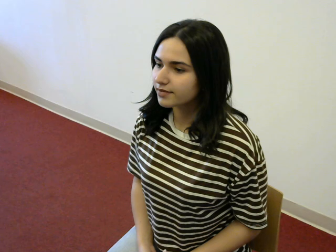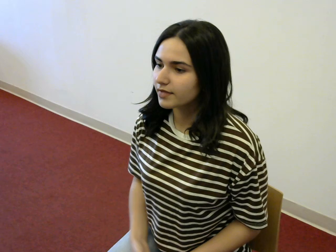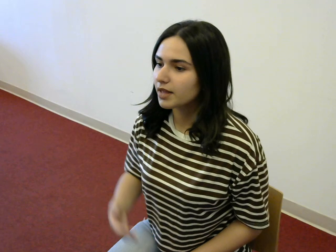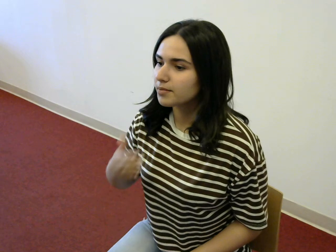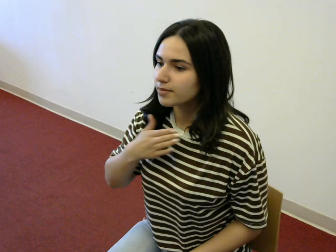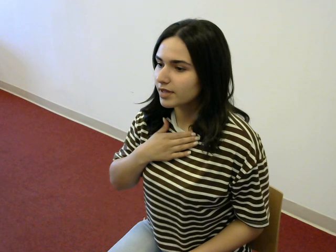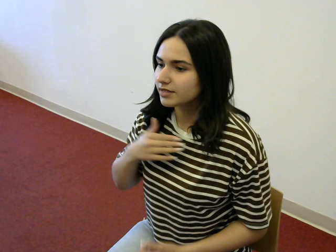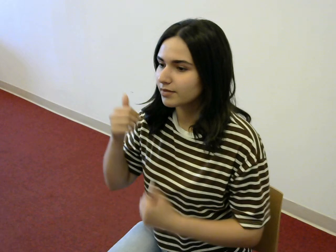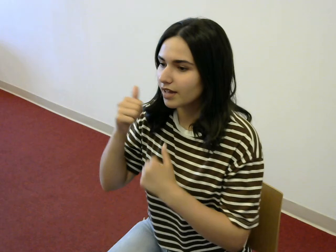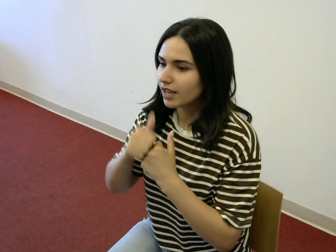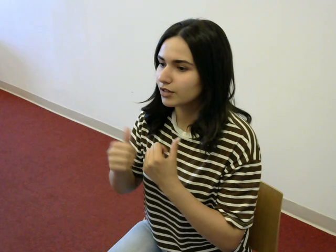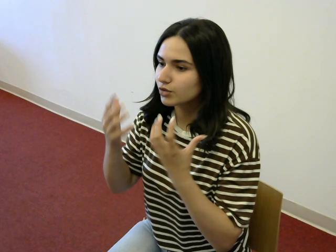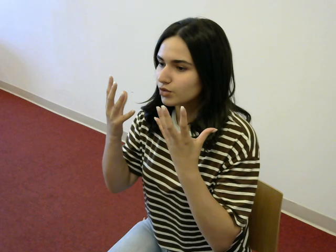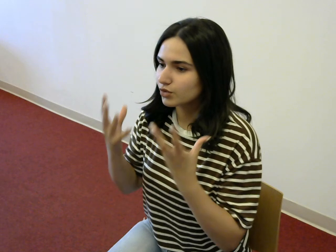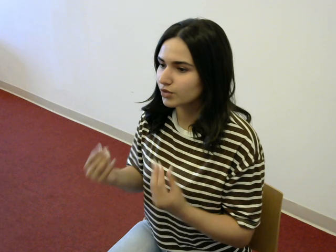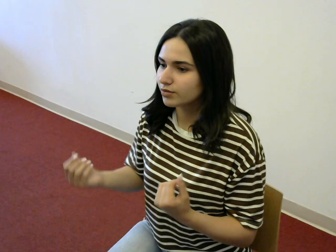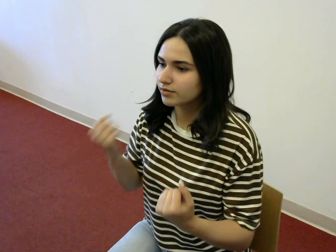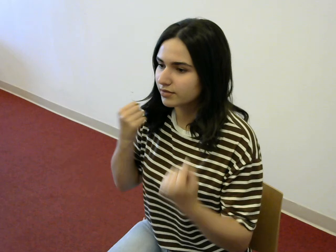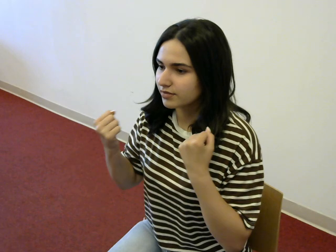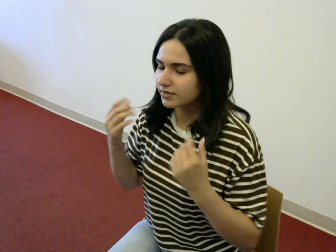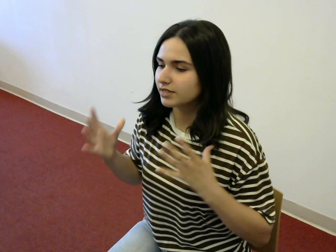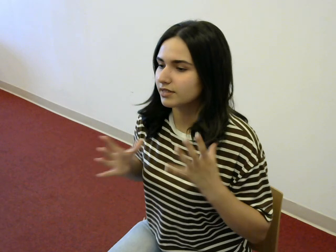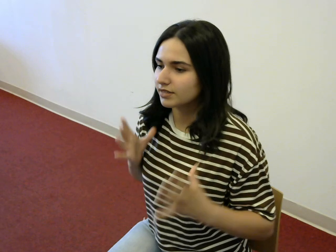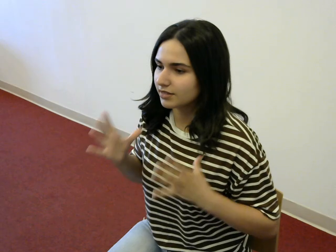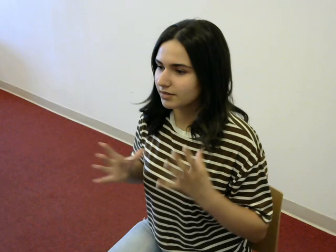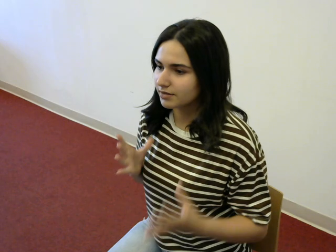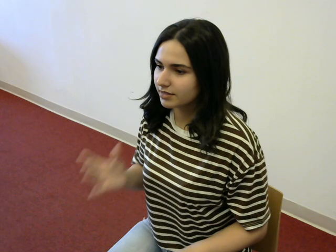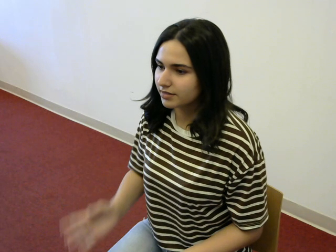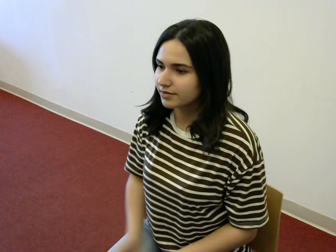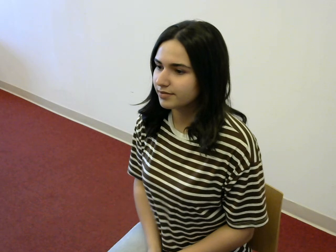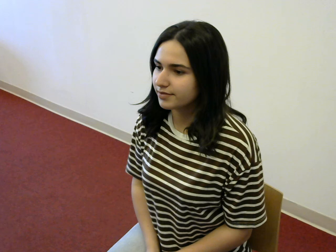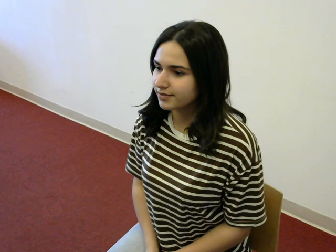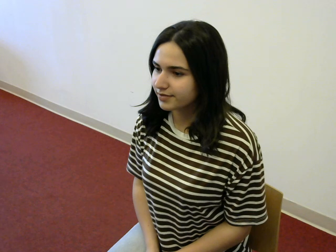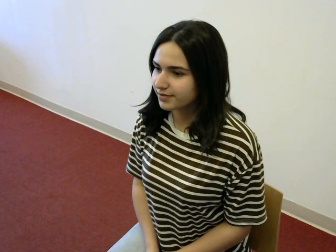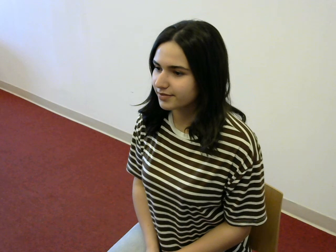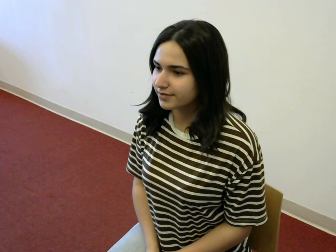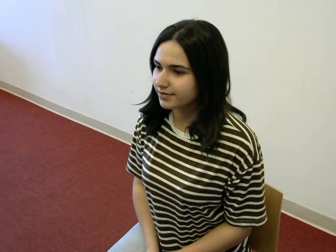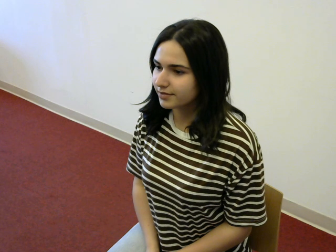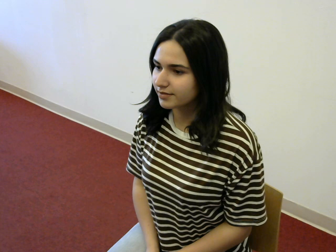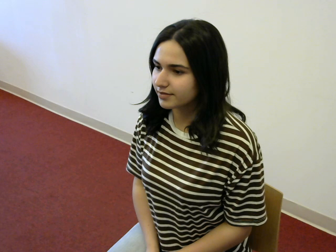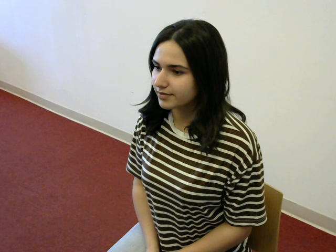Mən hər gün idman edirəm